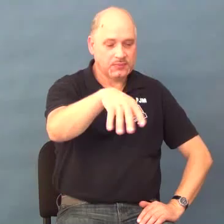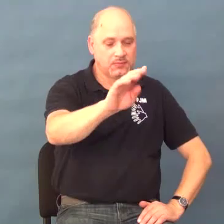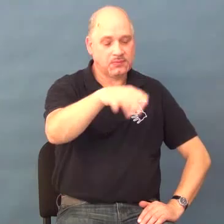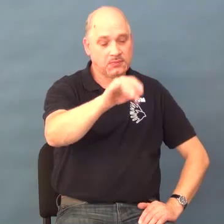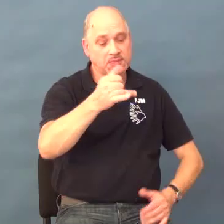Jeżeli...